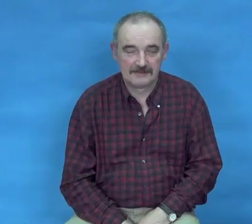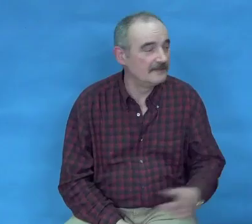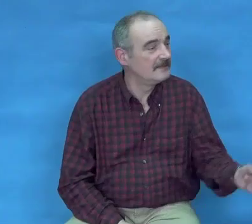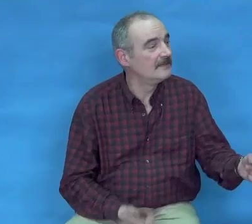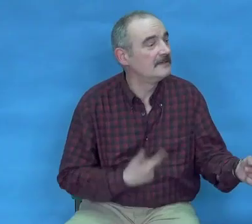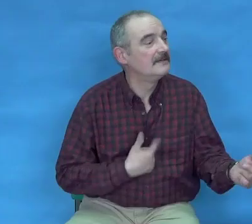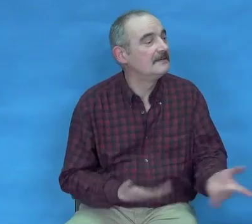Ty i ja...